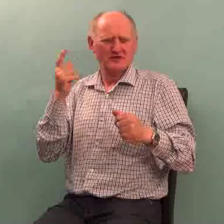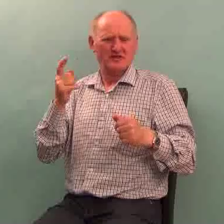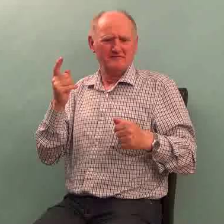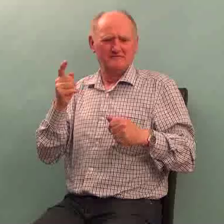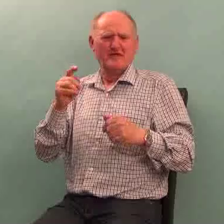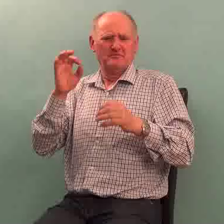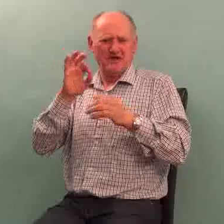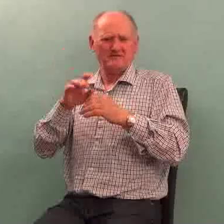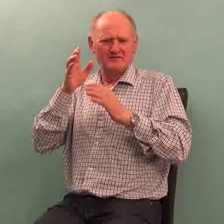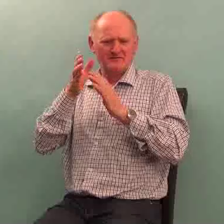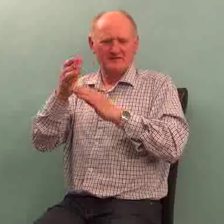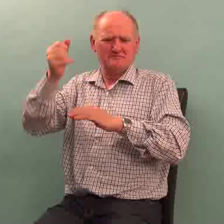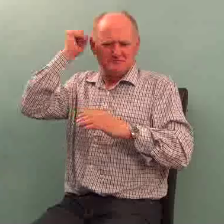Na pewno chcieli wejść, walili w drzwi.